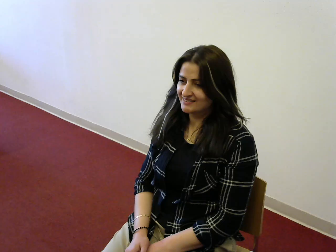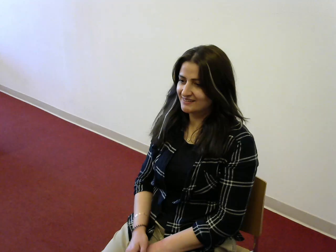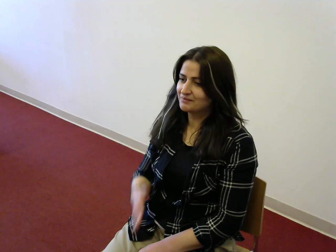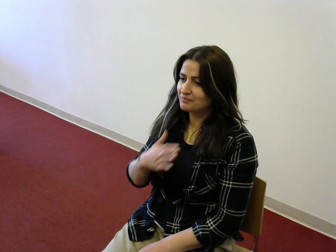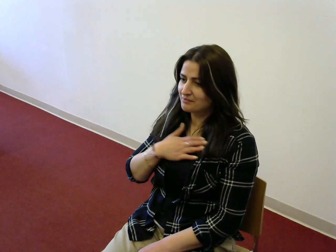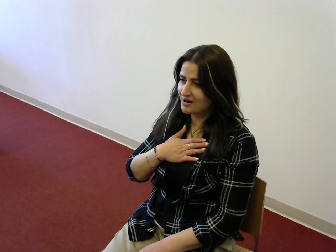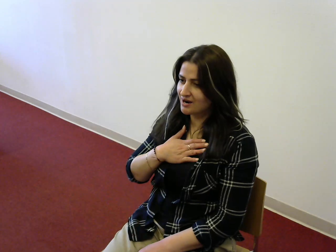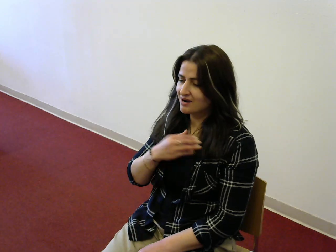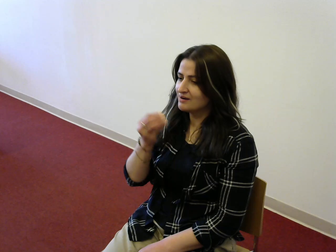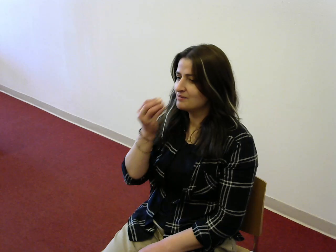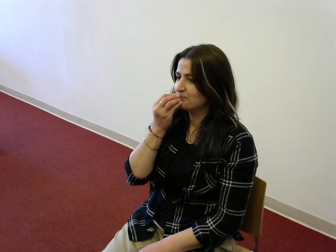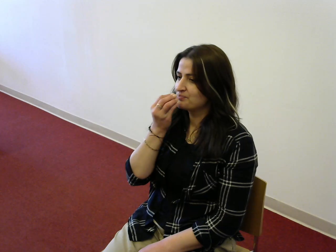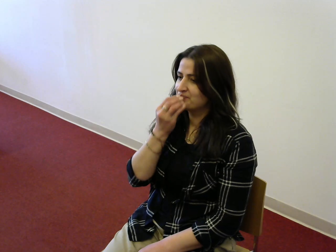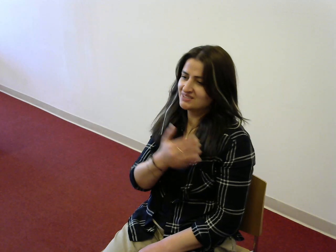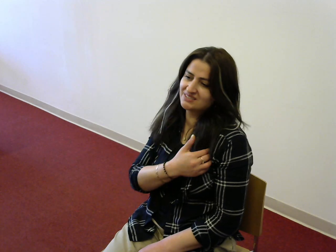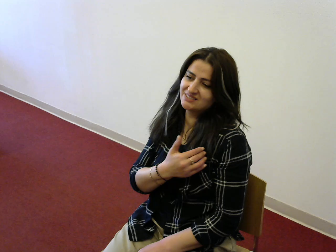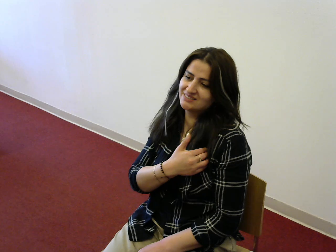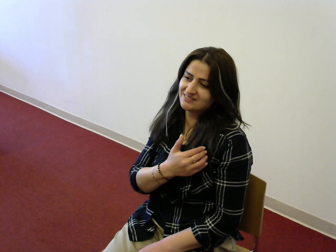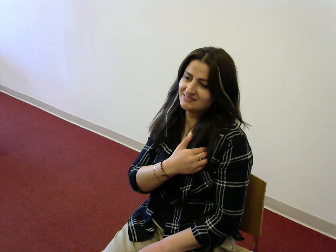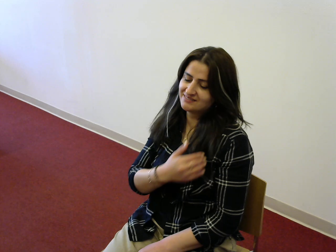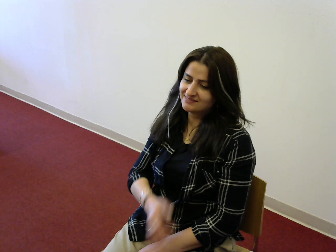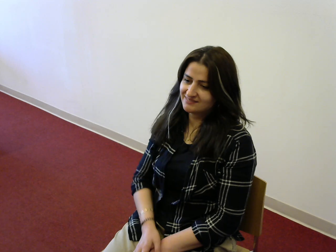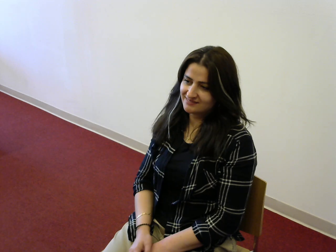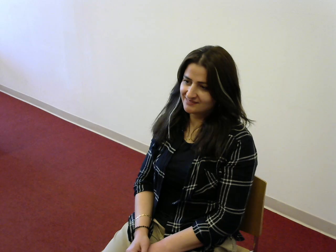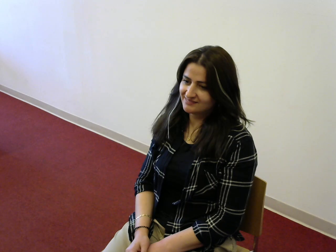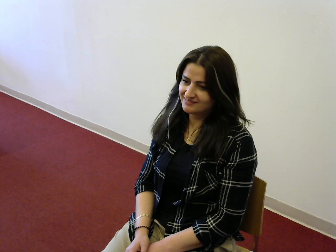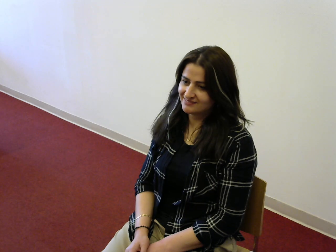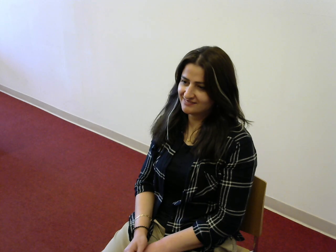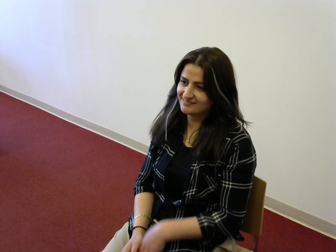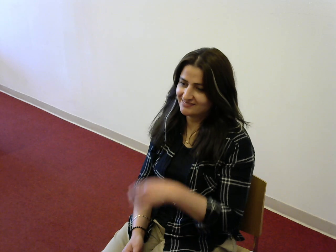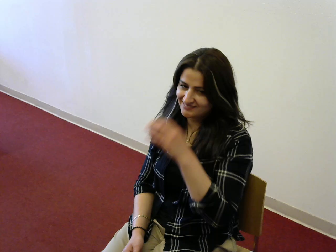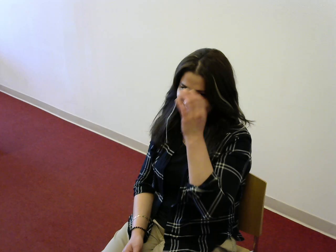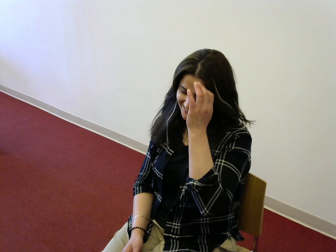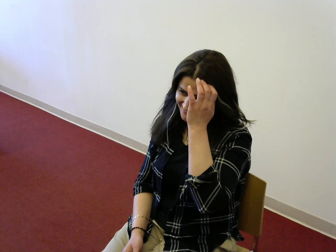Mən yemək istəyirəm